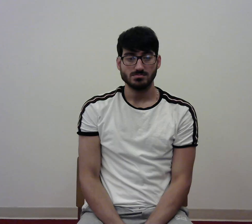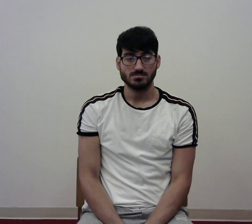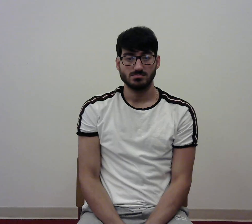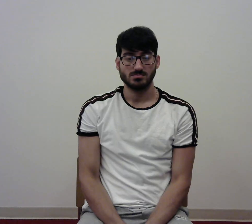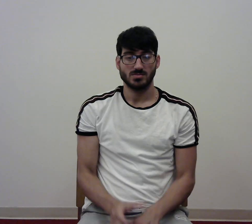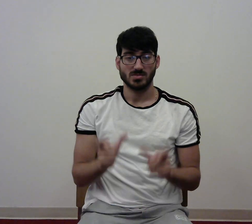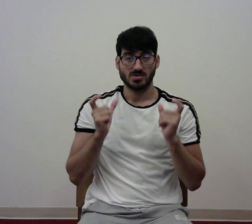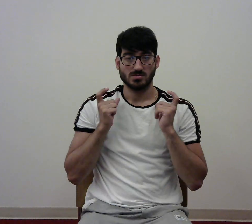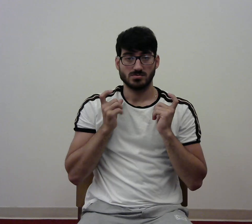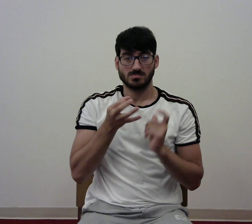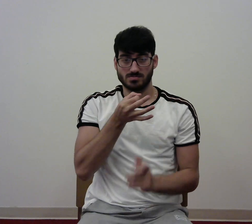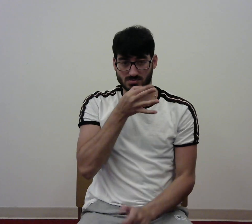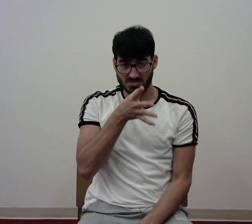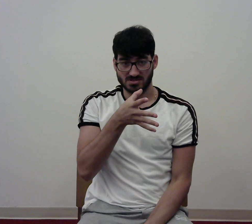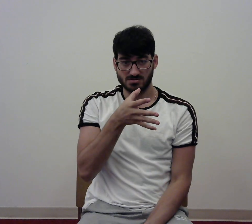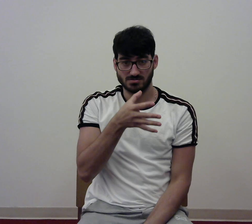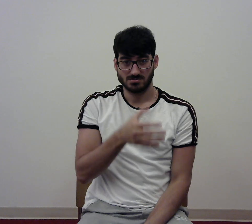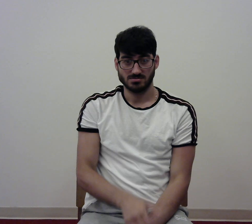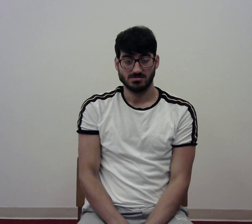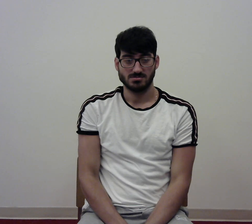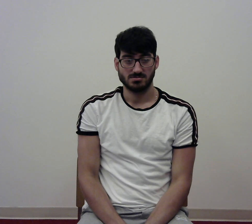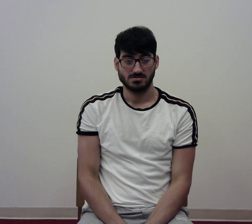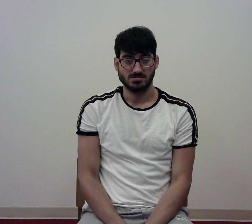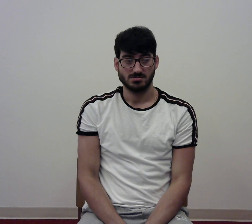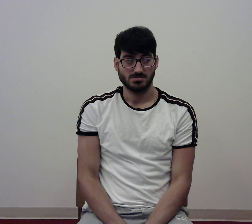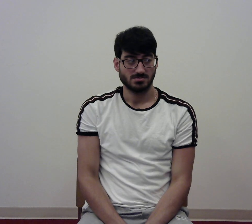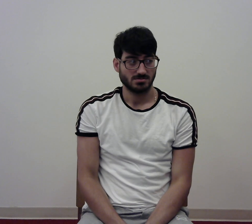Köynəyim xoşuna gəlir?